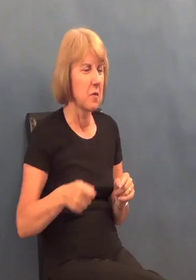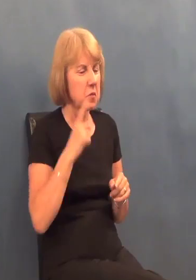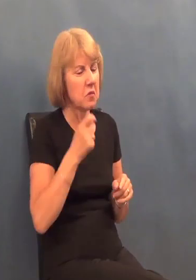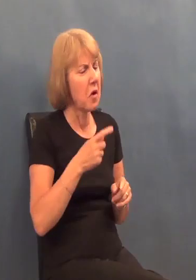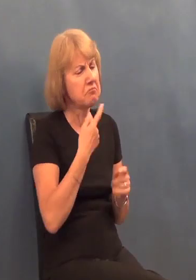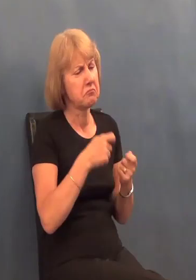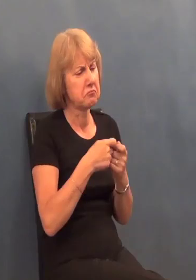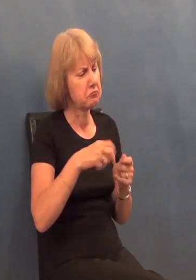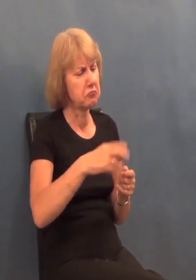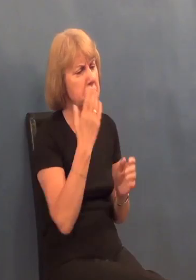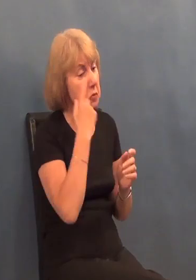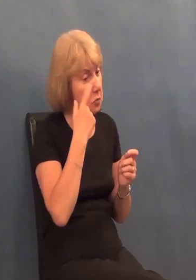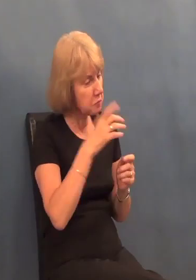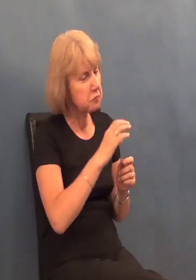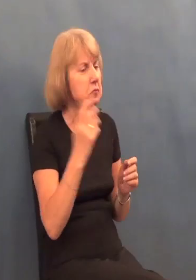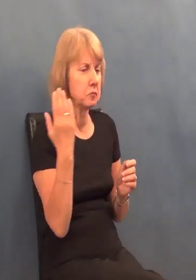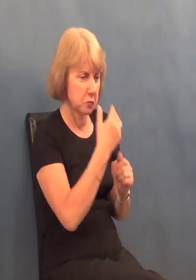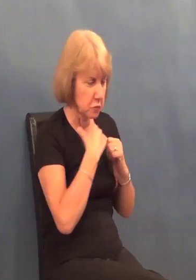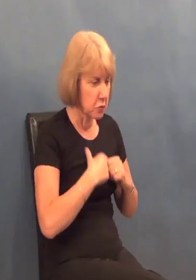Nic się nie dzieje, idą dalej, a myślałam, że koza zje gruszkę, ale idą spokojnie przed siebie.